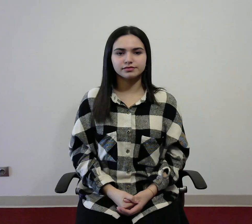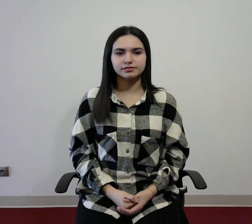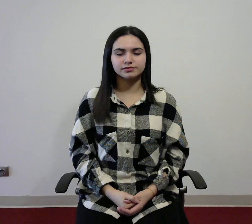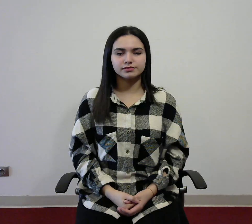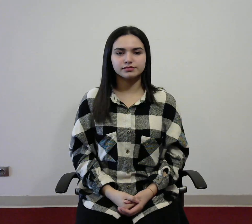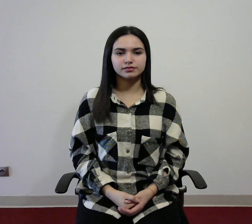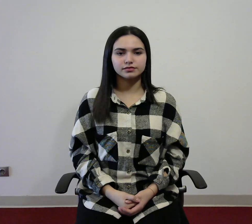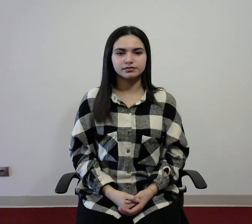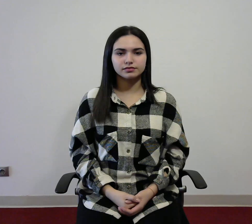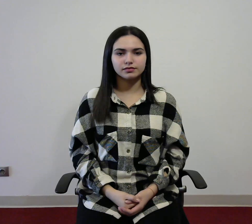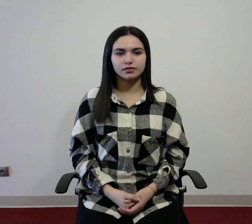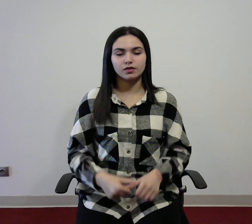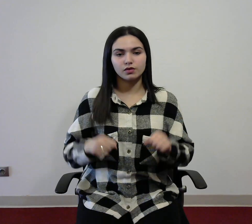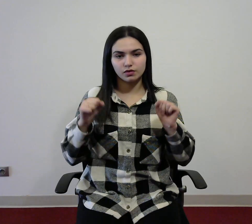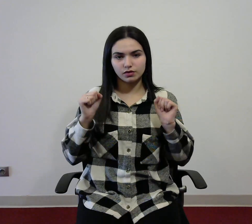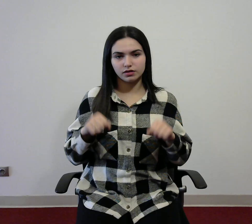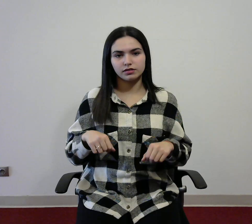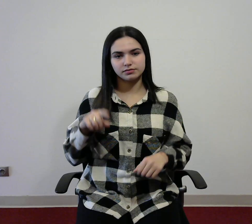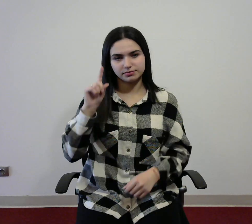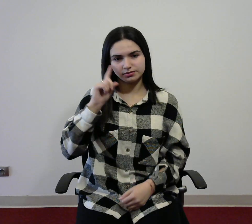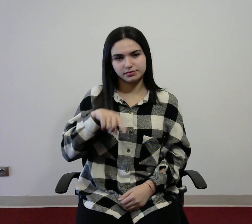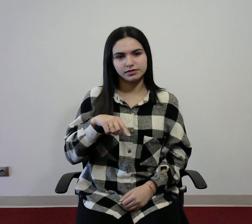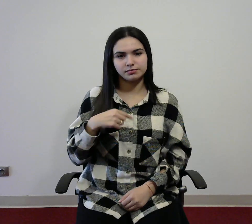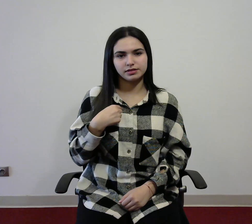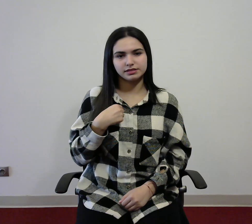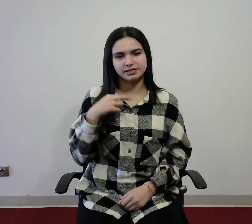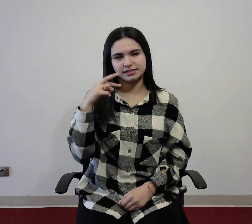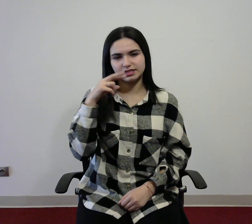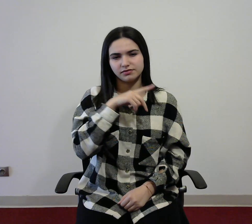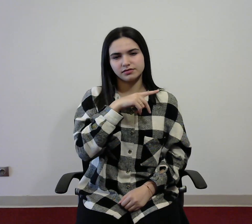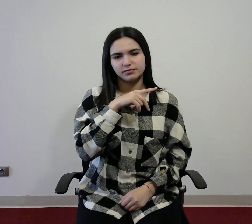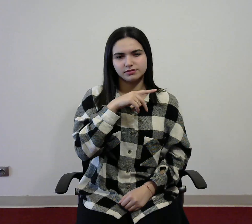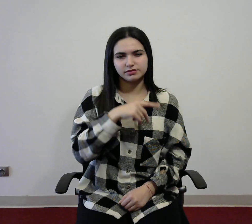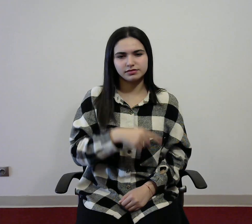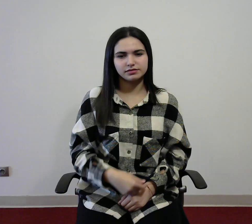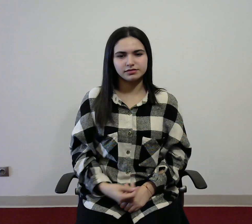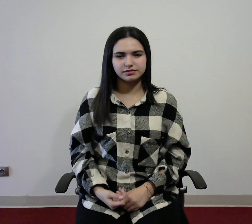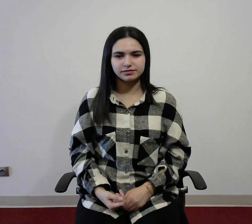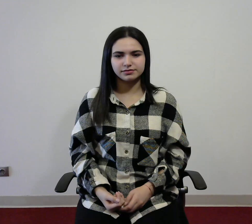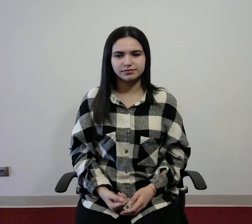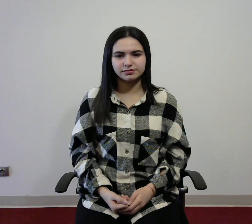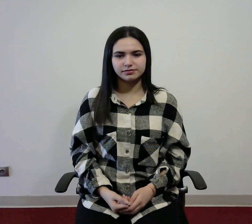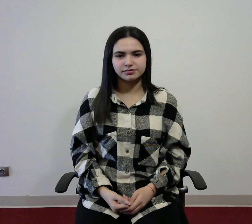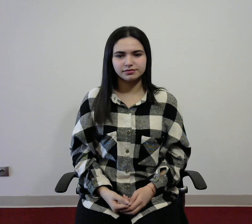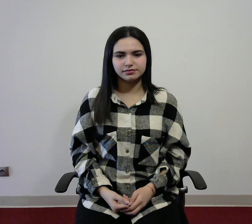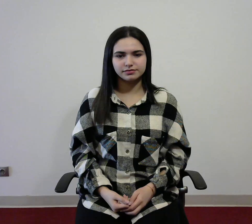Ola bilər mən zəhərlənmişəm